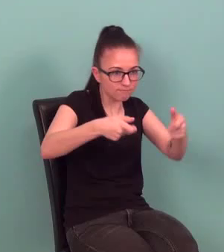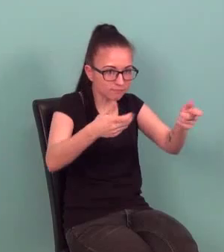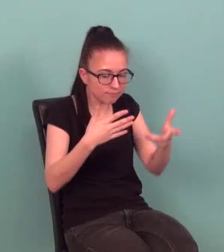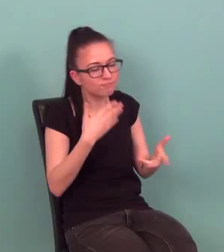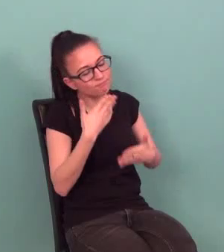Chłopiec dziękuje.